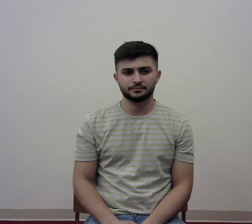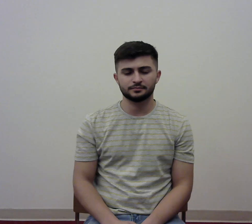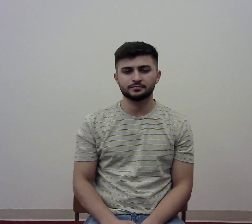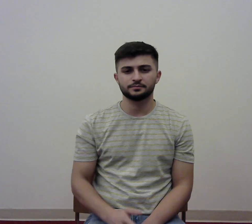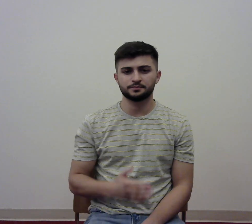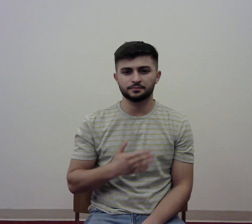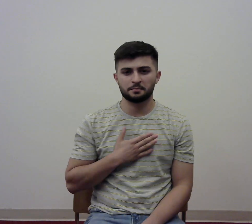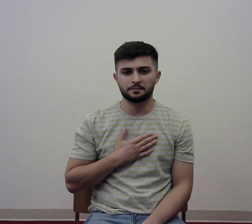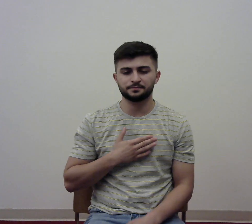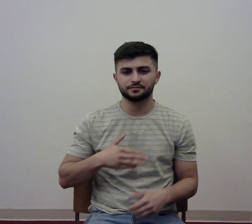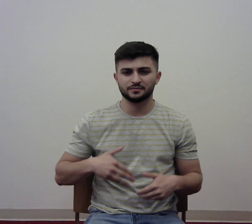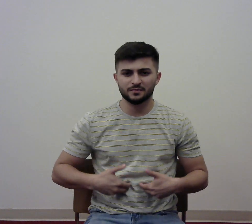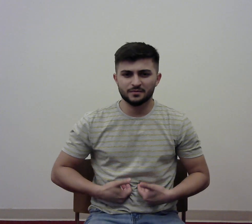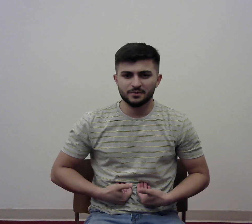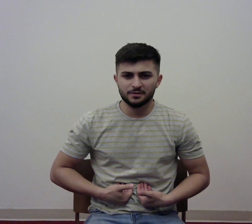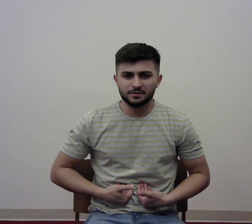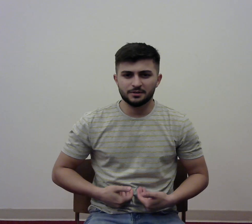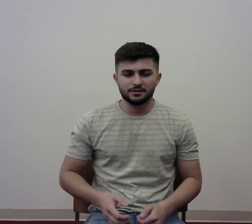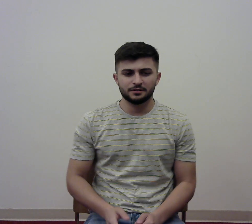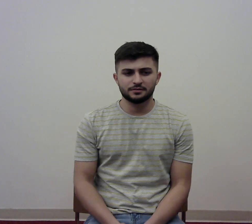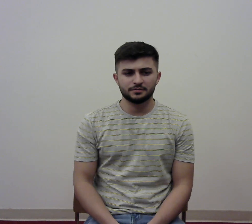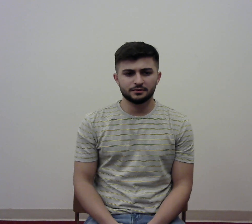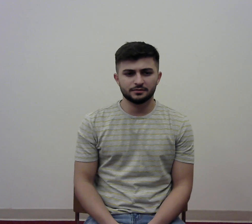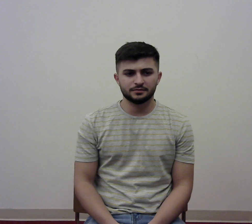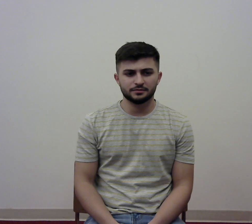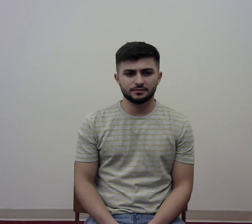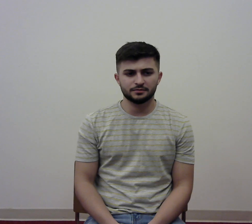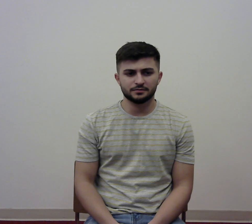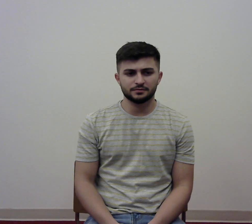Mən acam